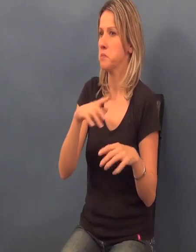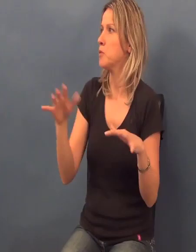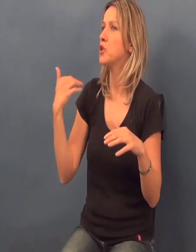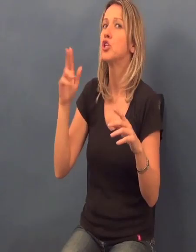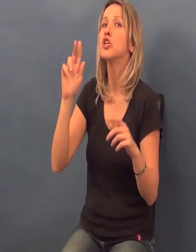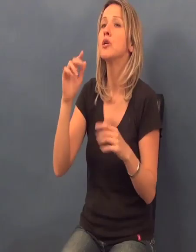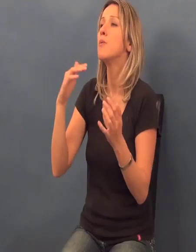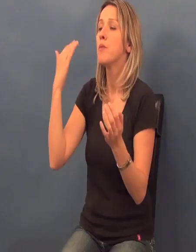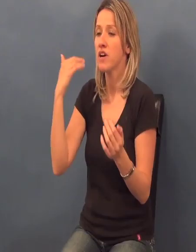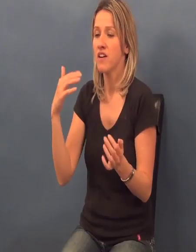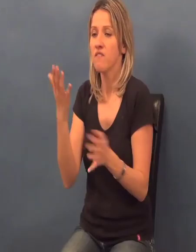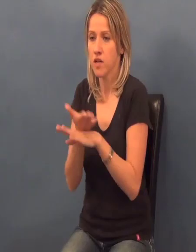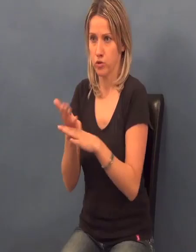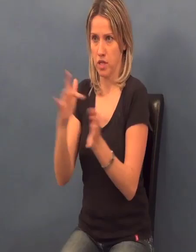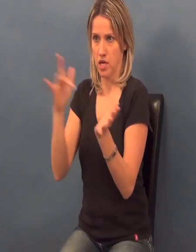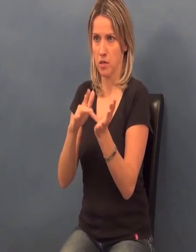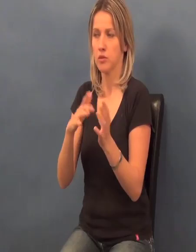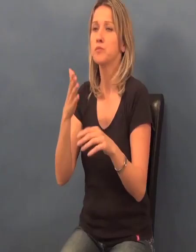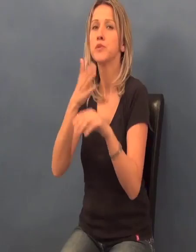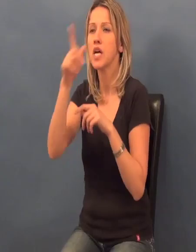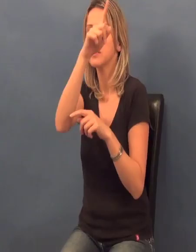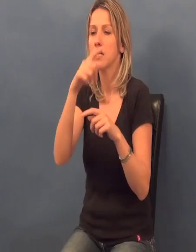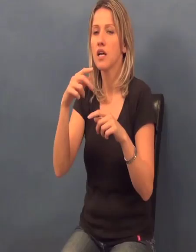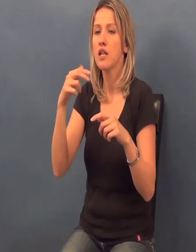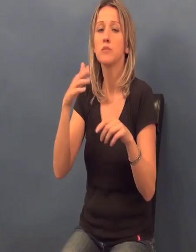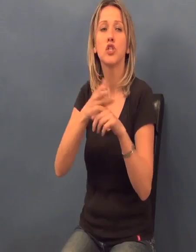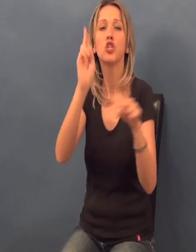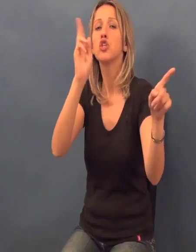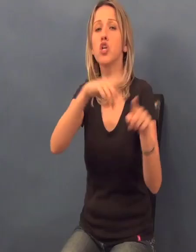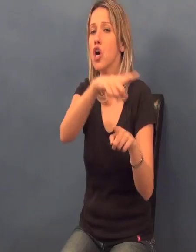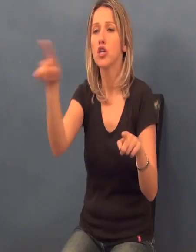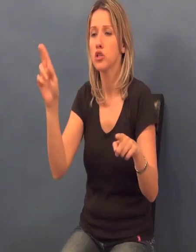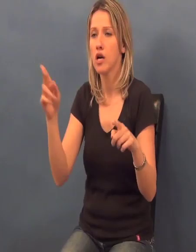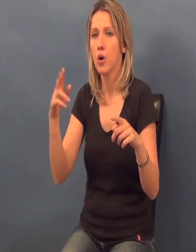Ktoś, był fałszywy alarm. Przez kogoś, ktoś z nich.